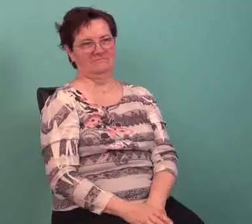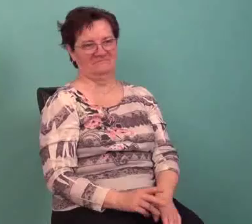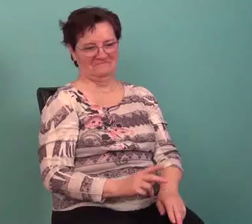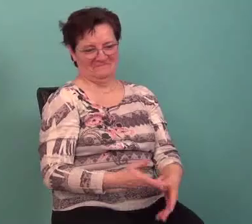Zegar.